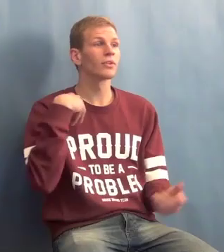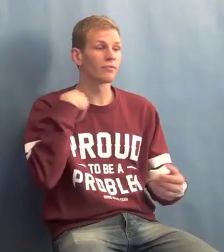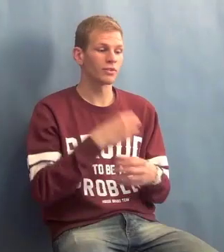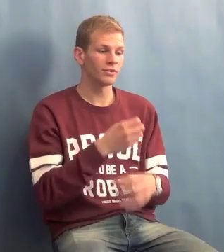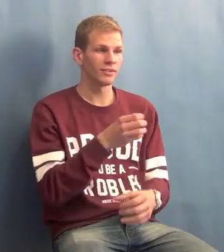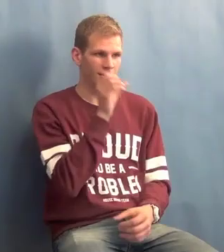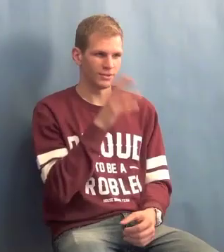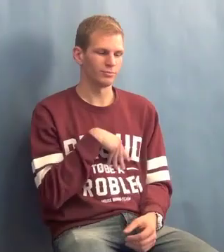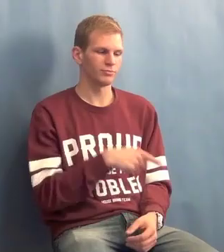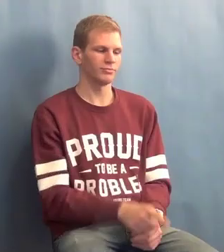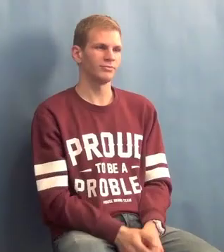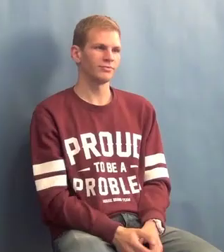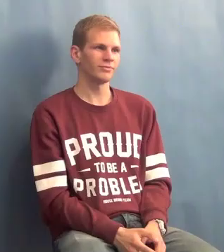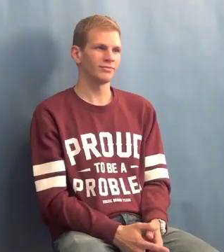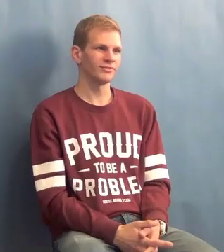Od picia denaturatu można się zatruć.